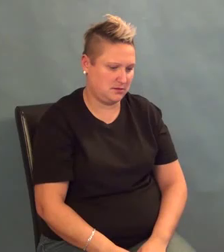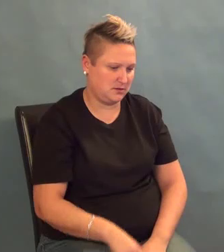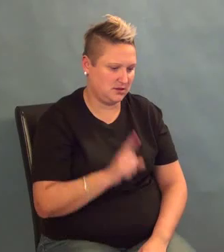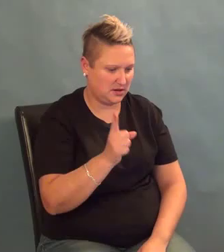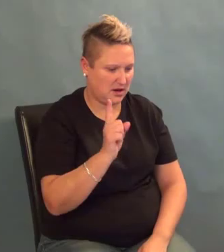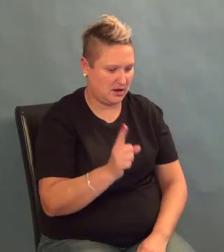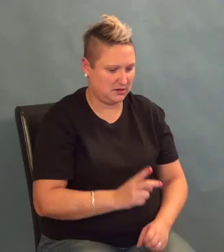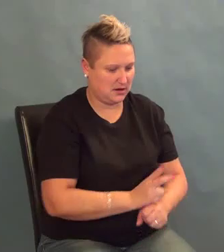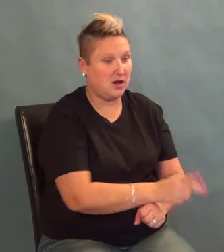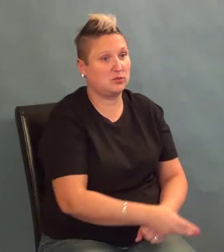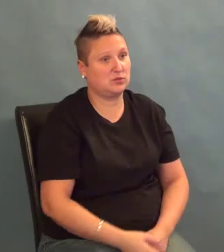Zakaz wstępu.